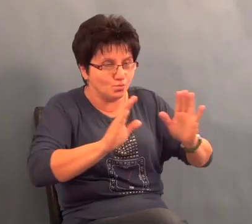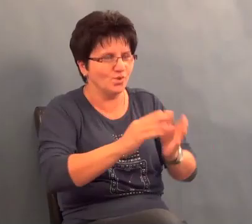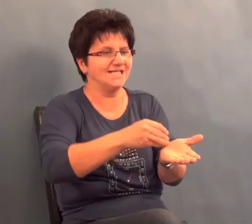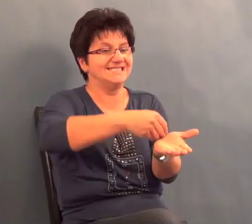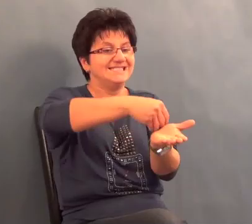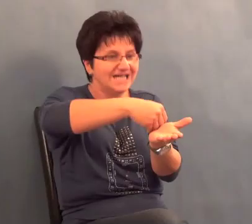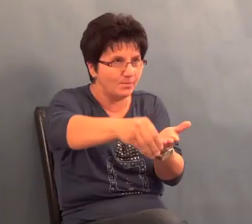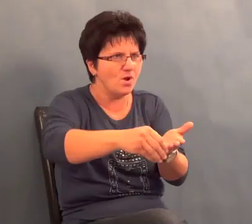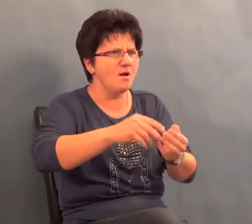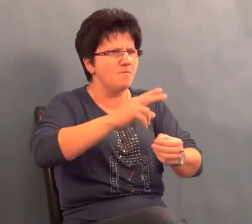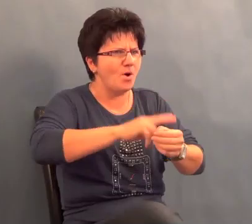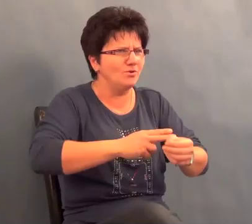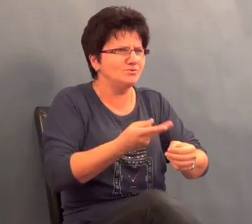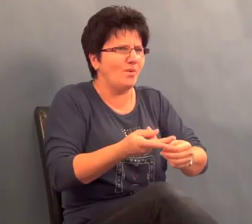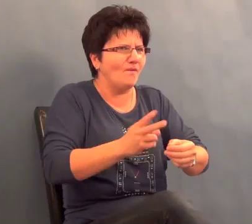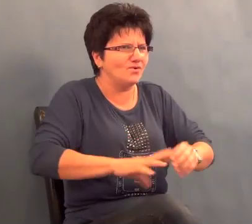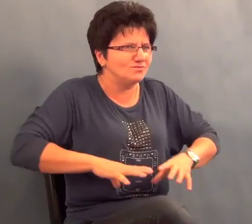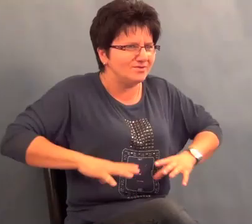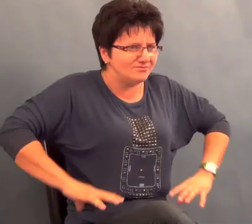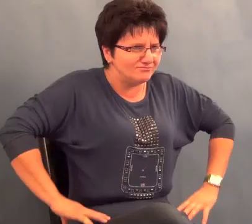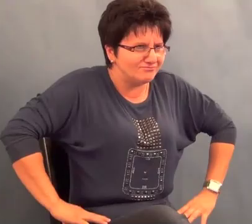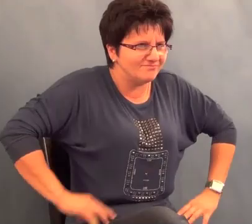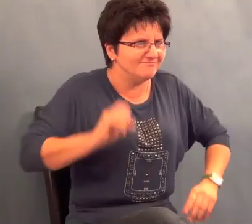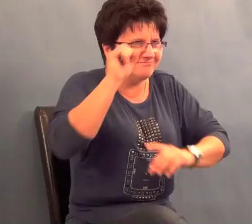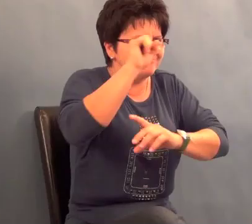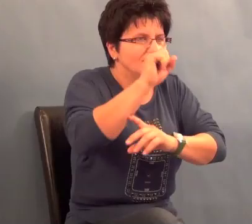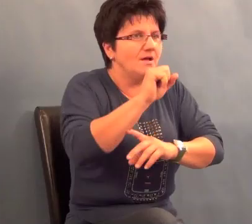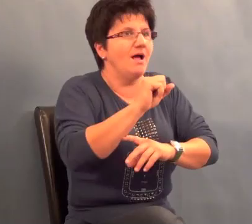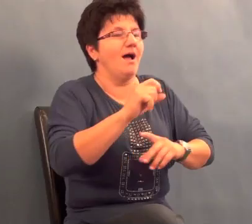Chce zapłacić, ale policjant jest coraz bardziej zdenerwowany, pochyla się w stronę Charliego Chaplina.